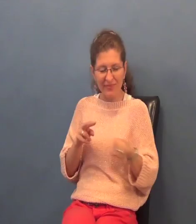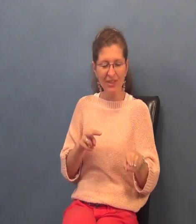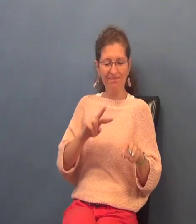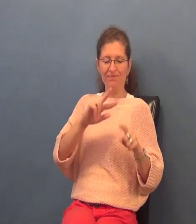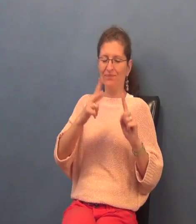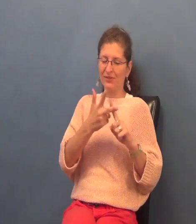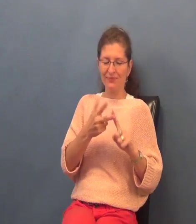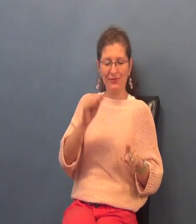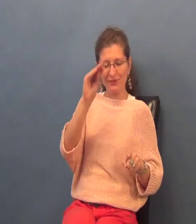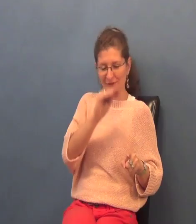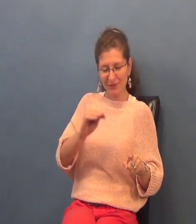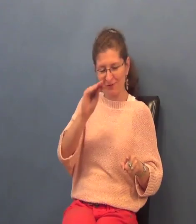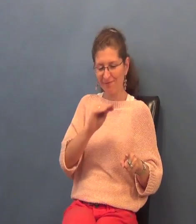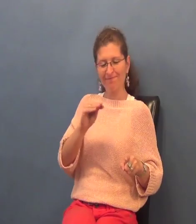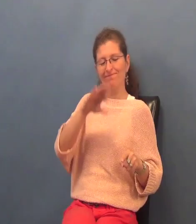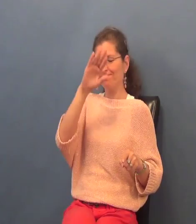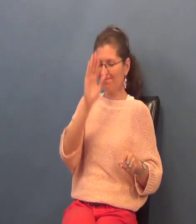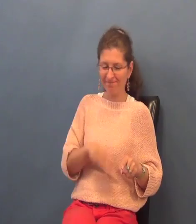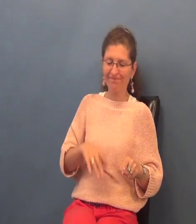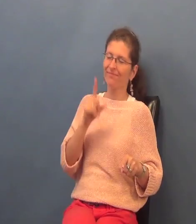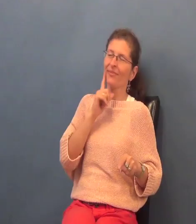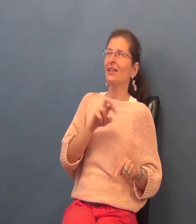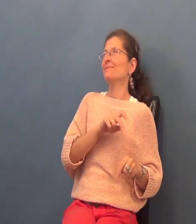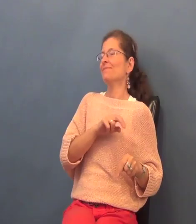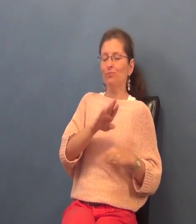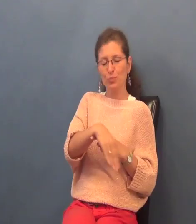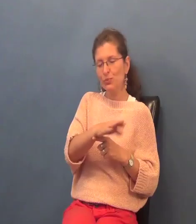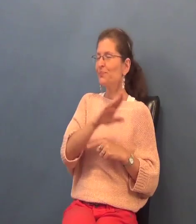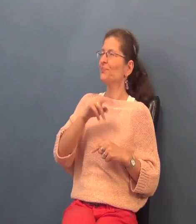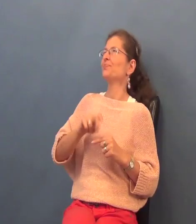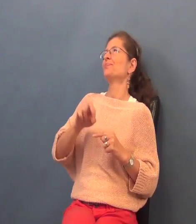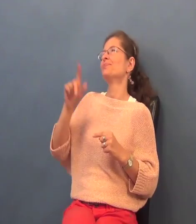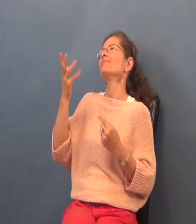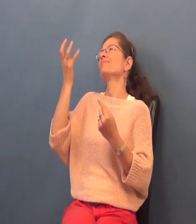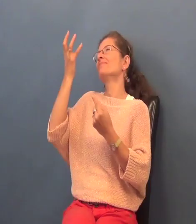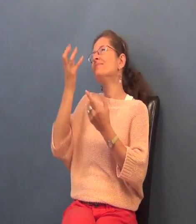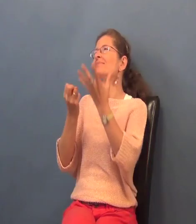Trzeci kosz jest pusty, więc mężczyzna decyduje zrywać dalej.